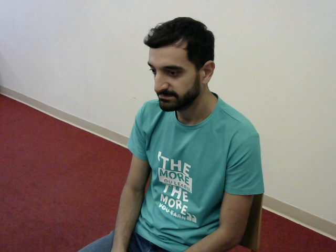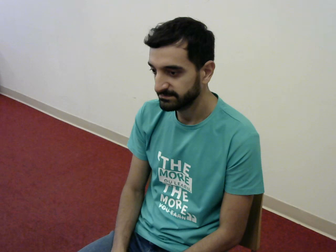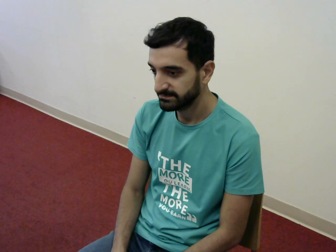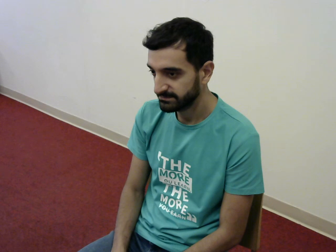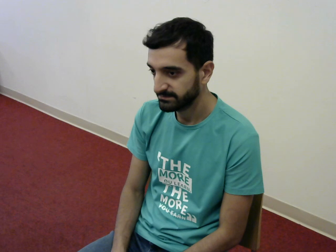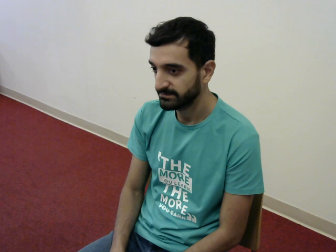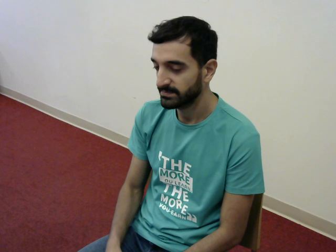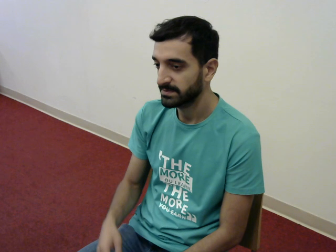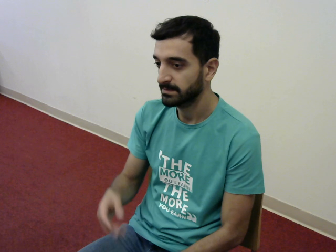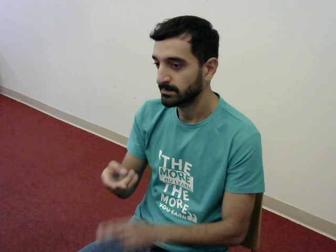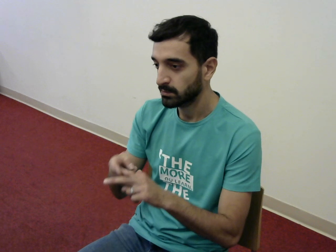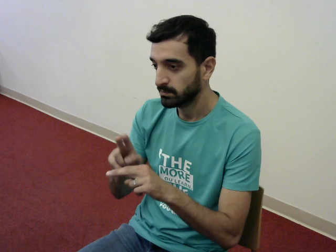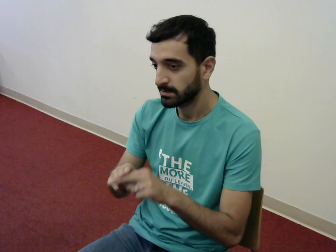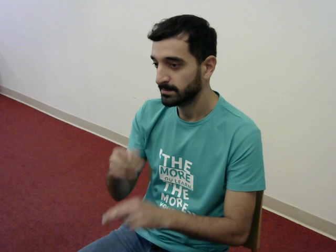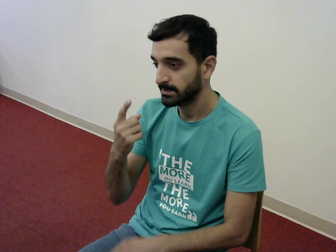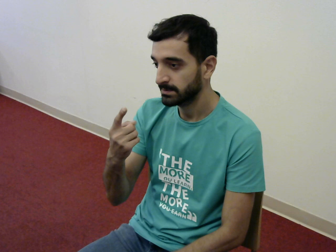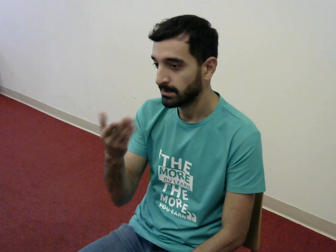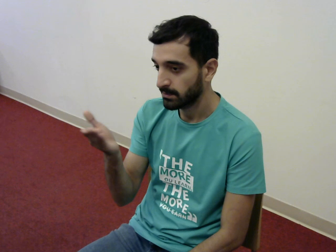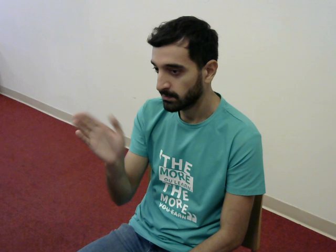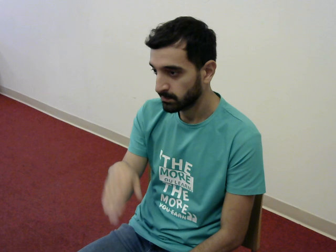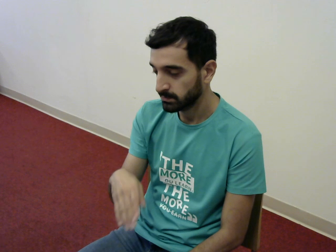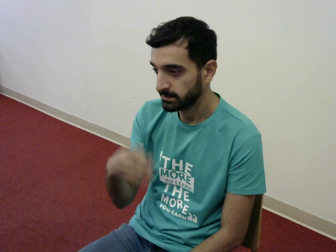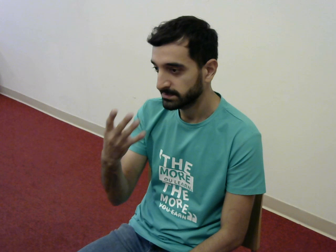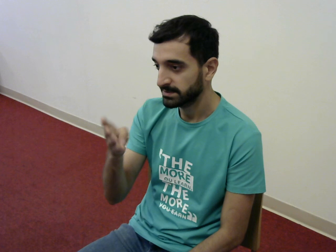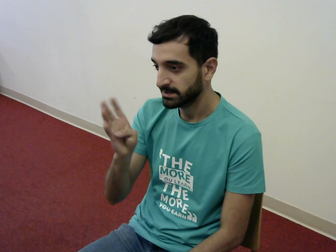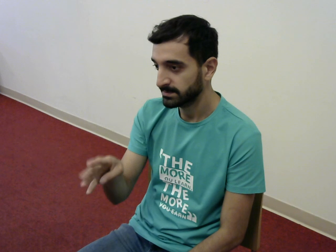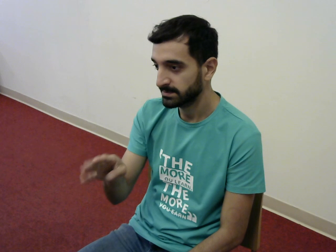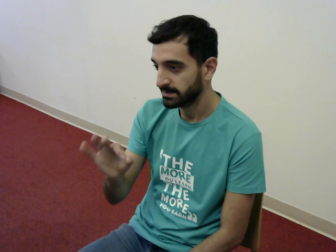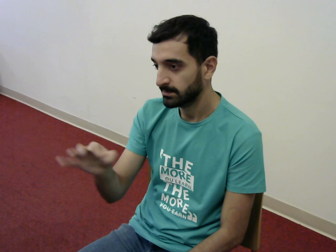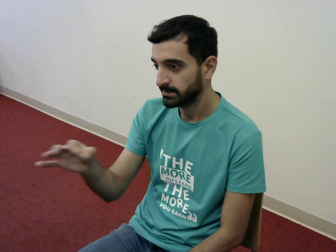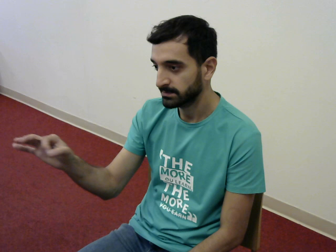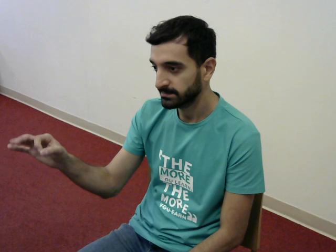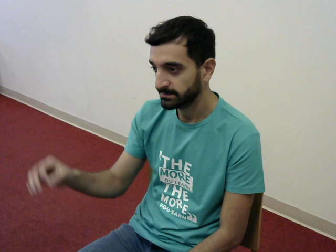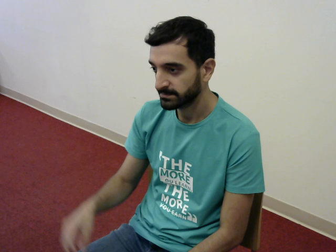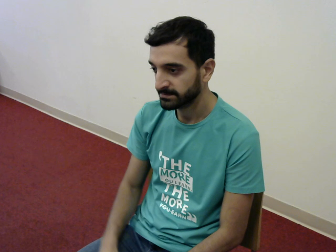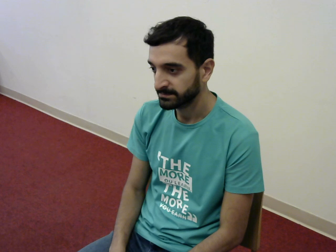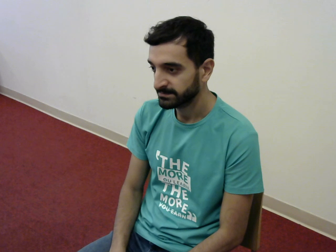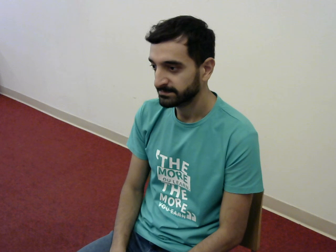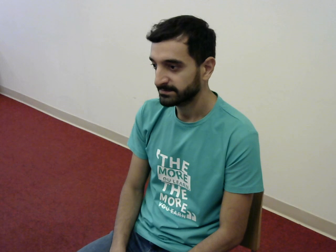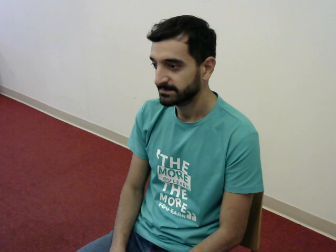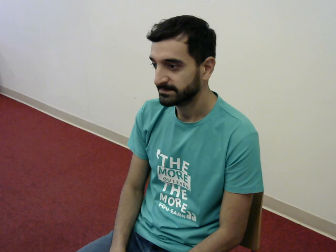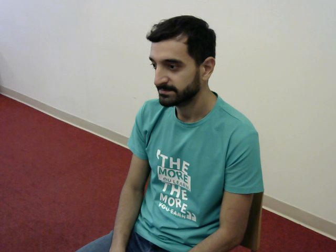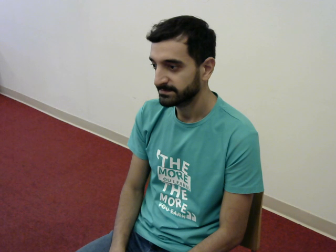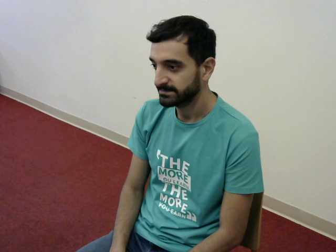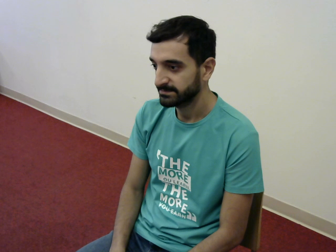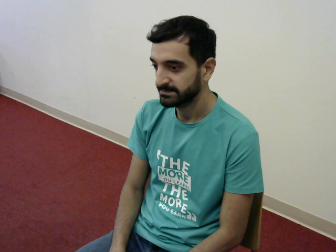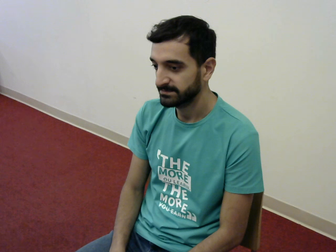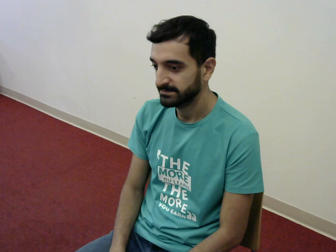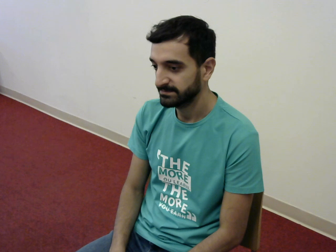Bunun bir dənəsi 40 qəpikdir